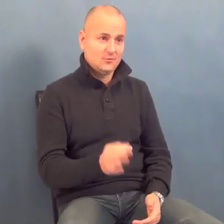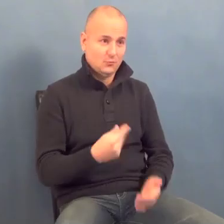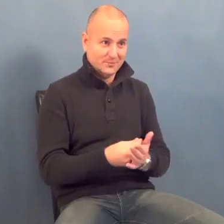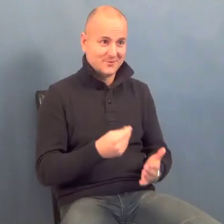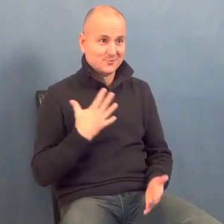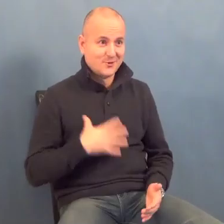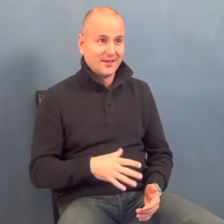Kupimy koszulkę.